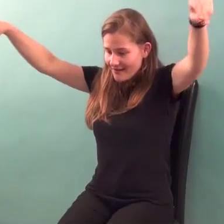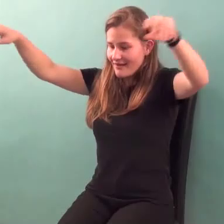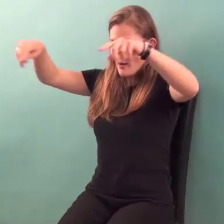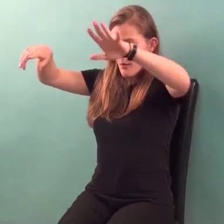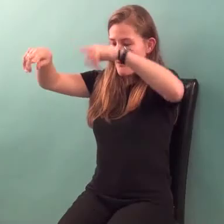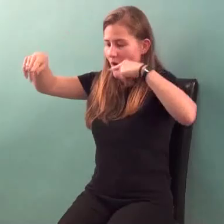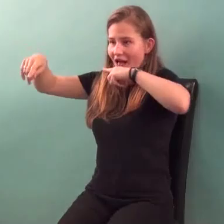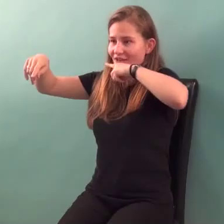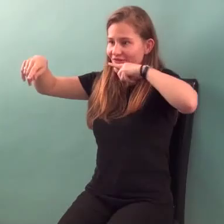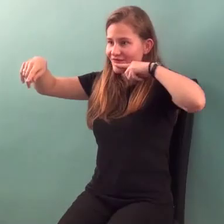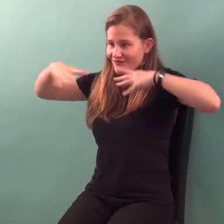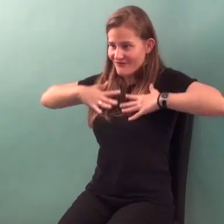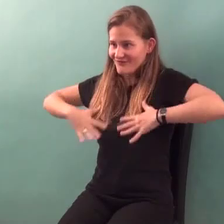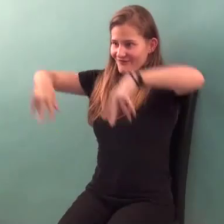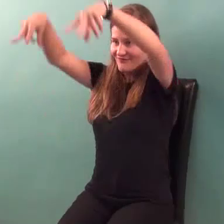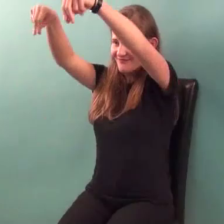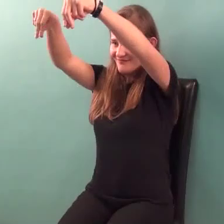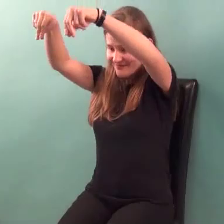I wisi na sznurku czerwone ubranie.